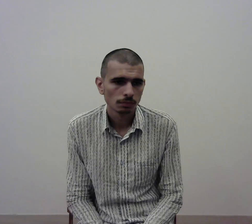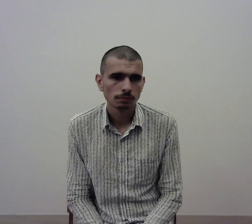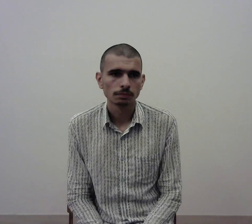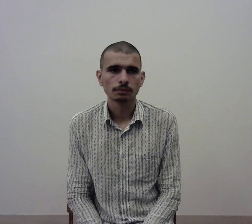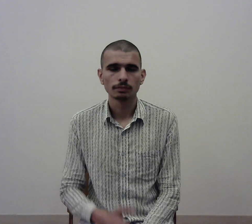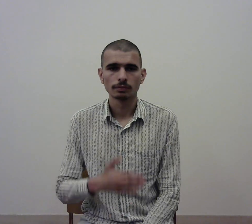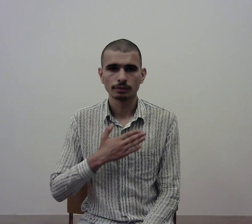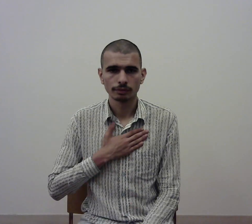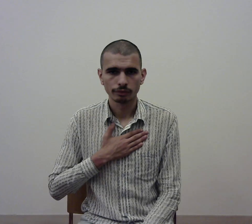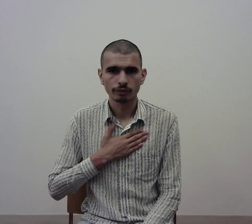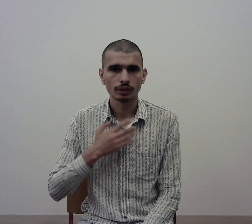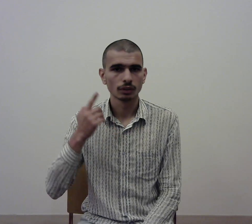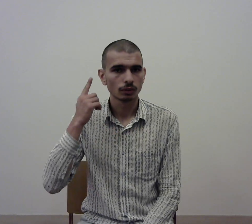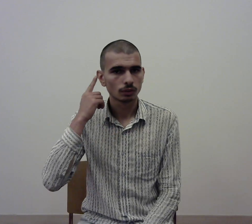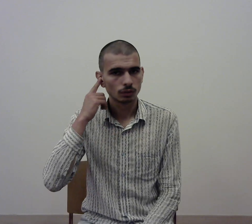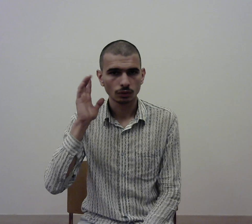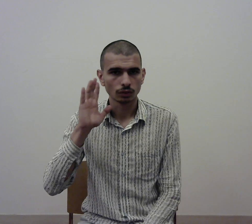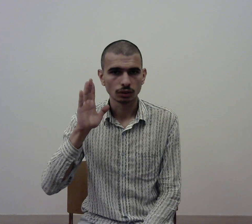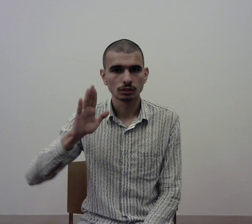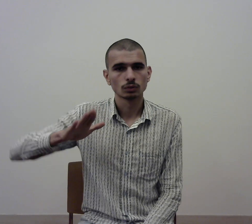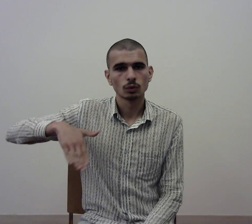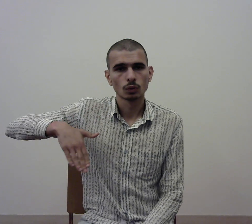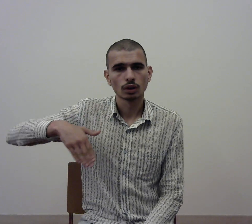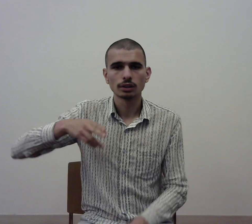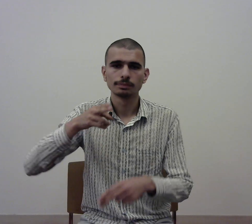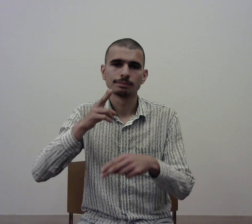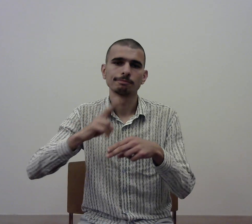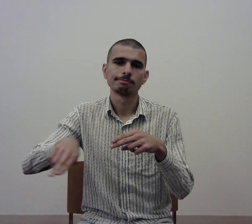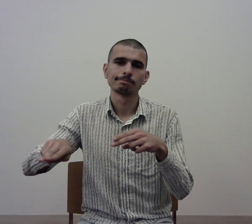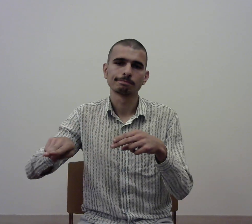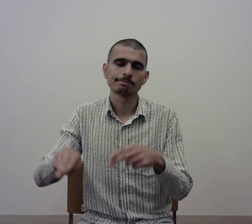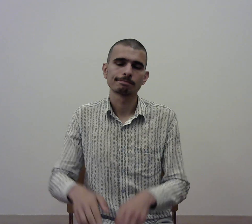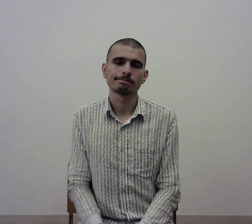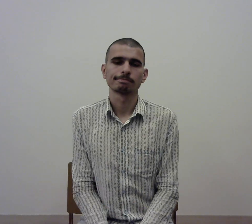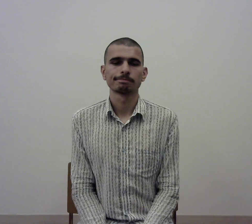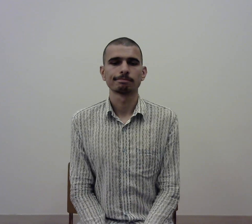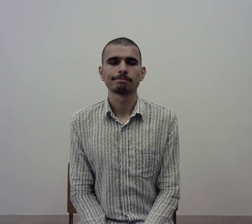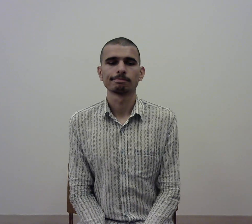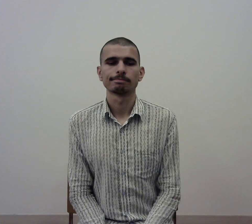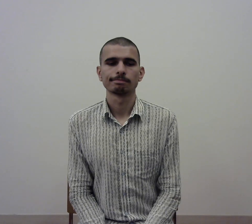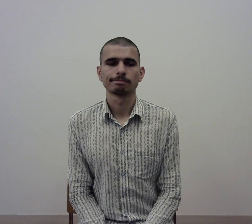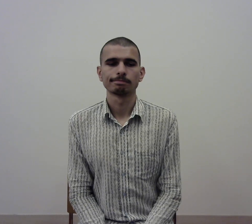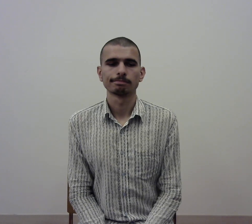Mən eşitməni sonradan itirmişəm